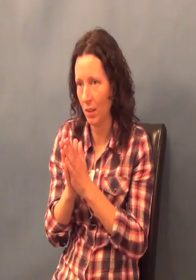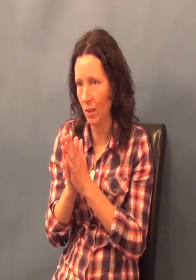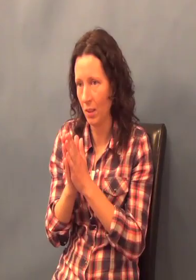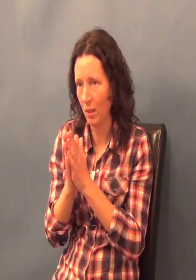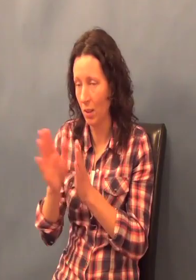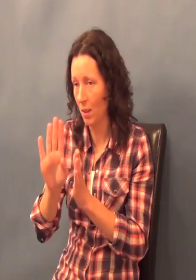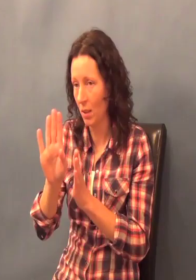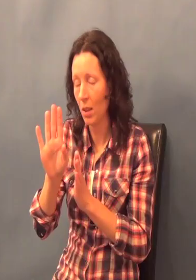Nie.